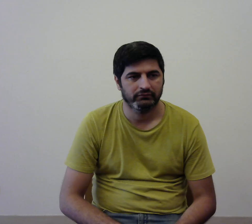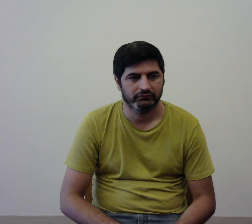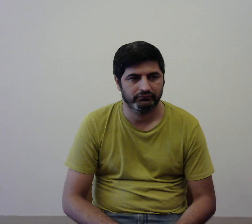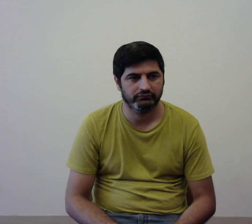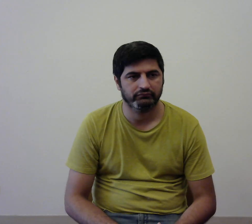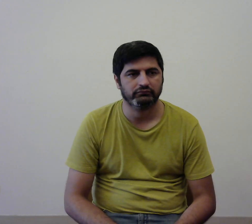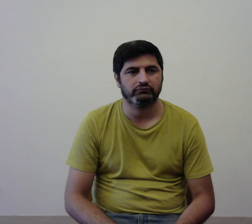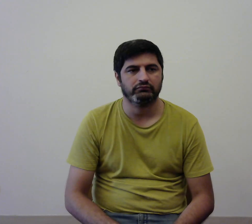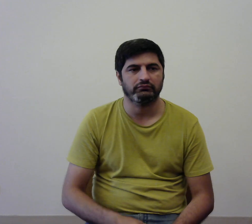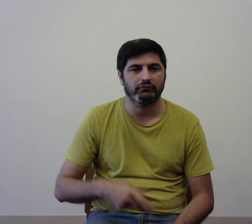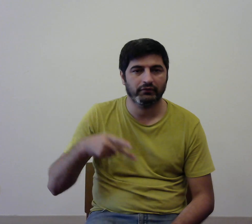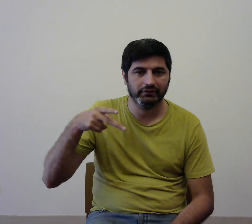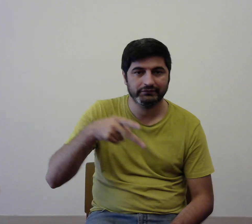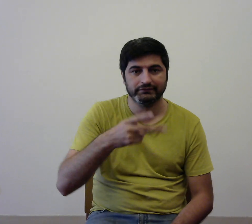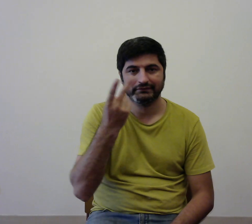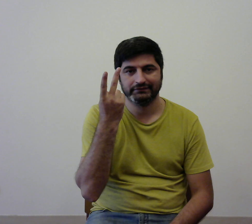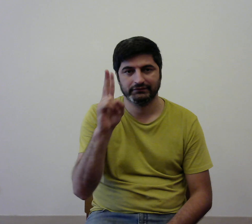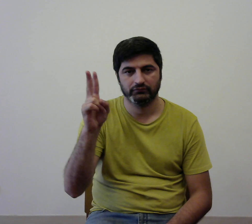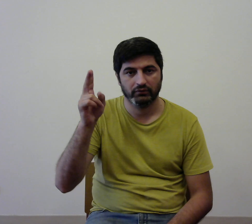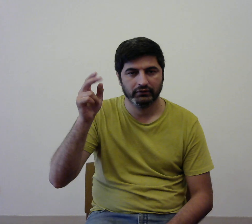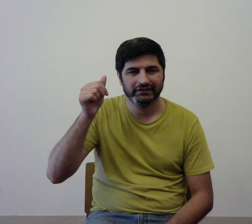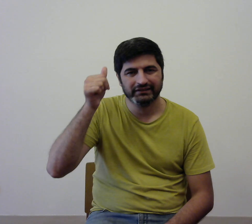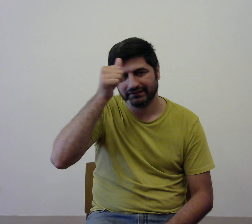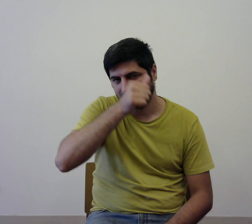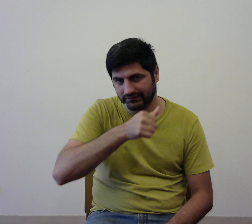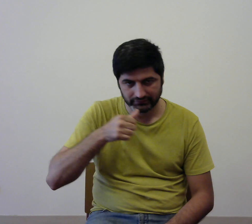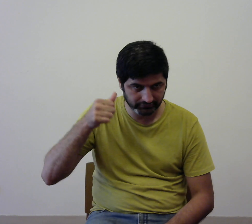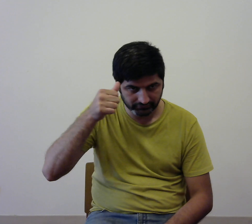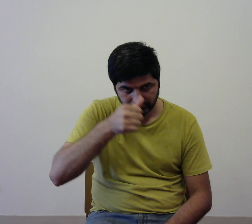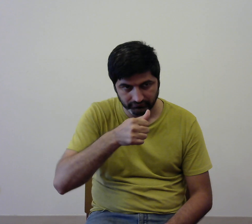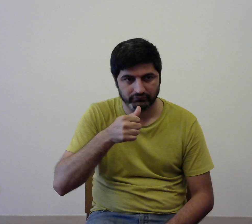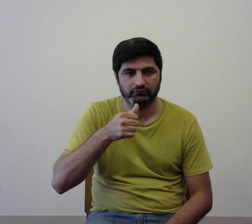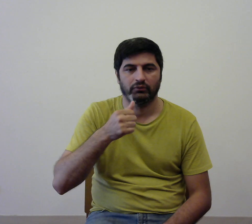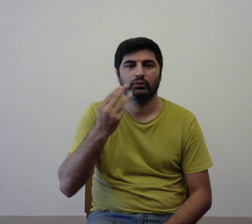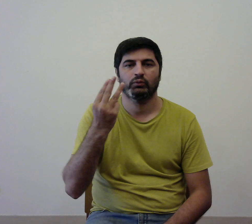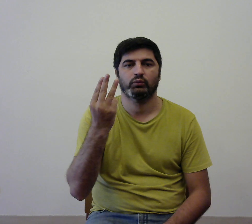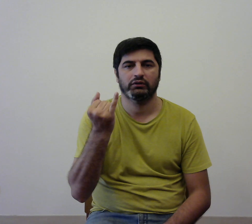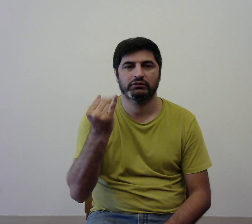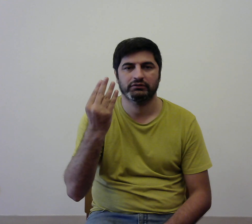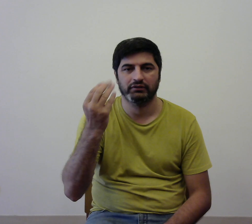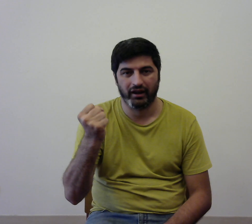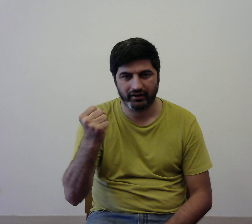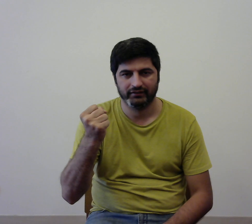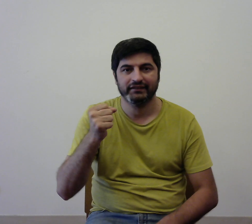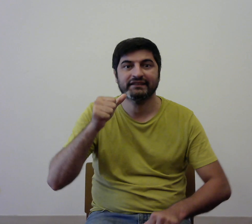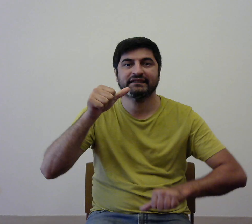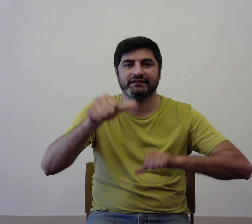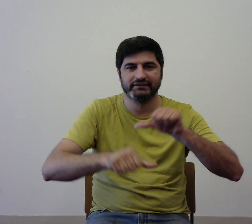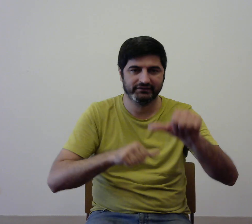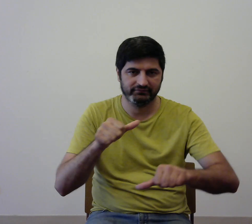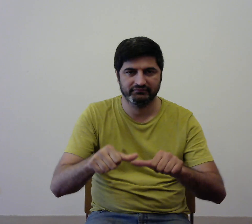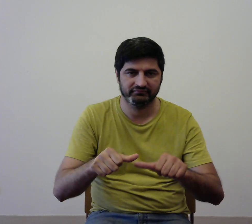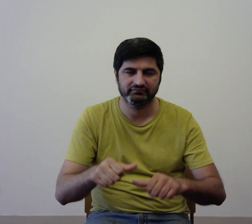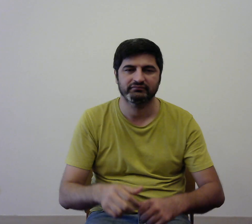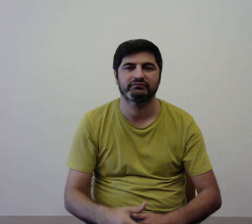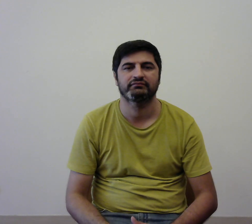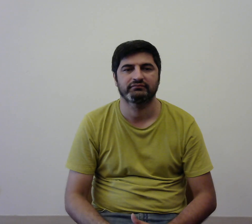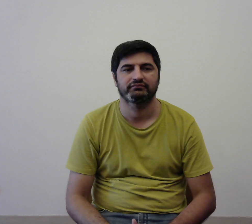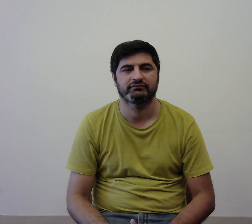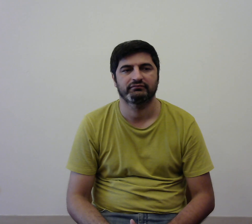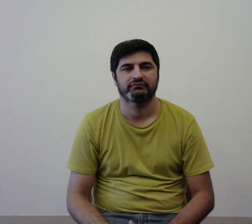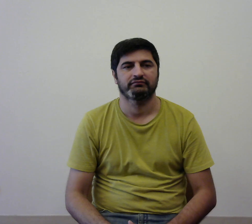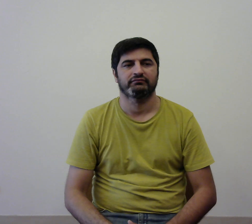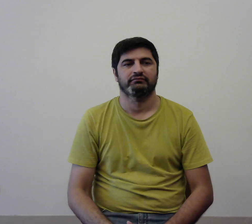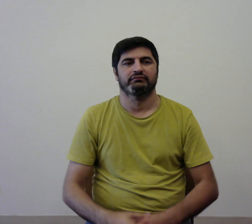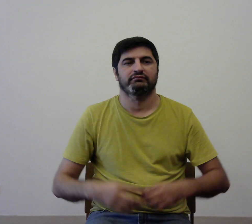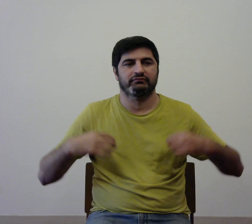2022-ci il Şuşa ilidir